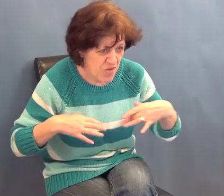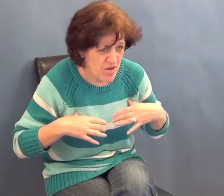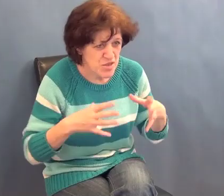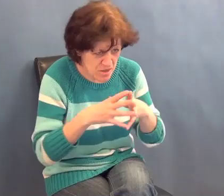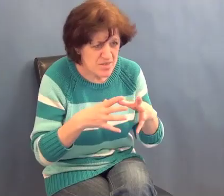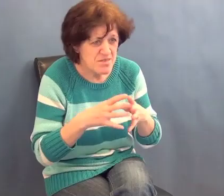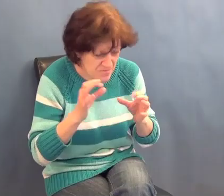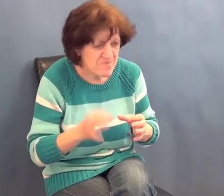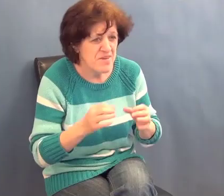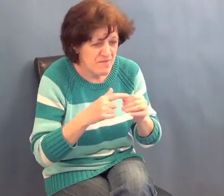Wolne masz o dziesiątej? To dobrze.